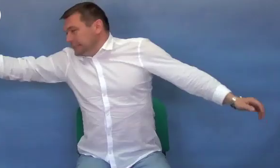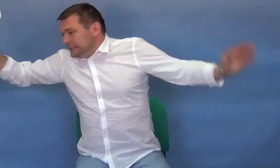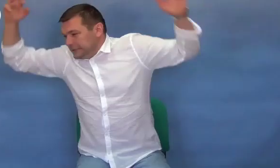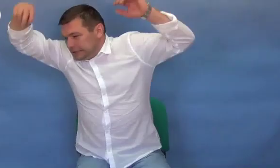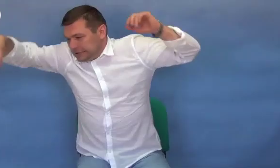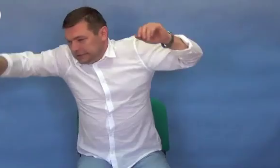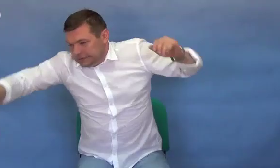Zejdzie na dół.